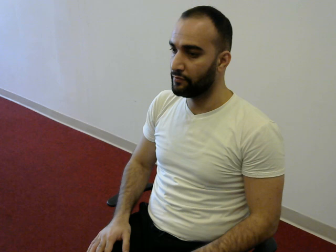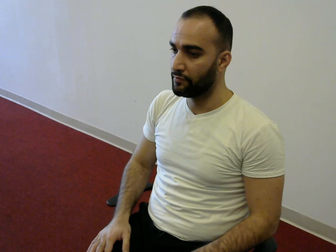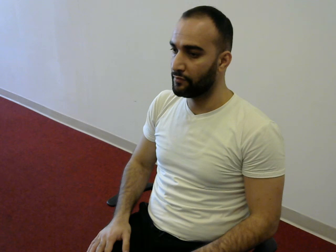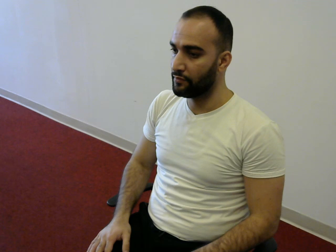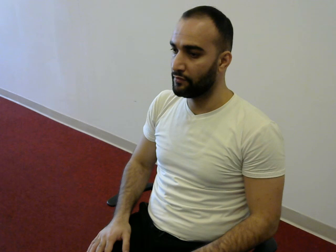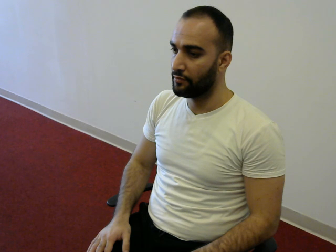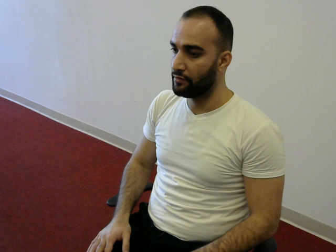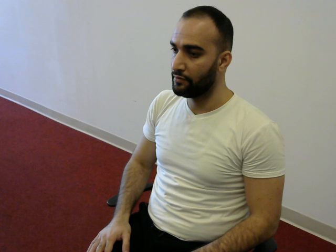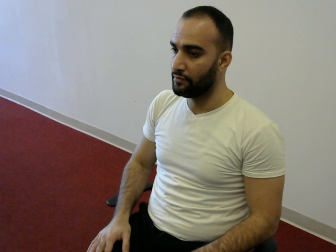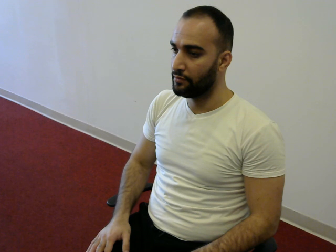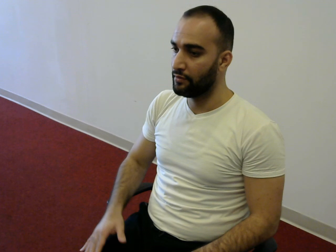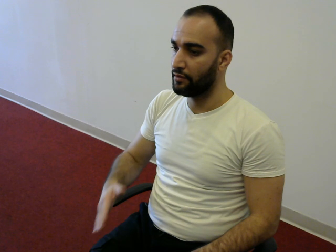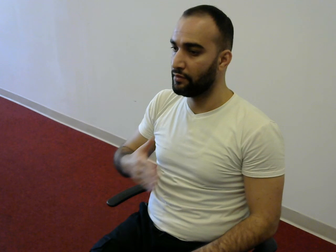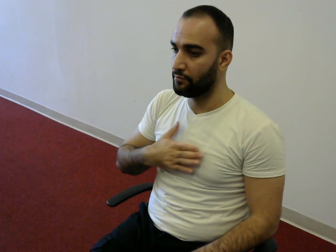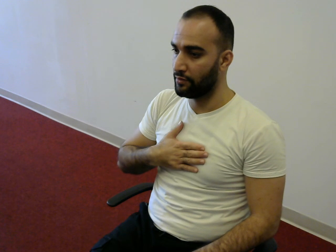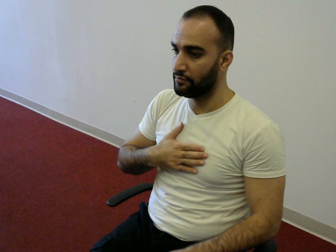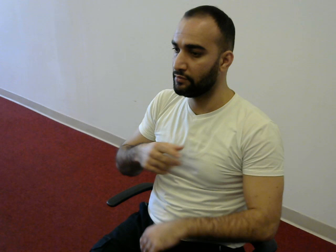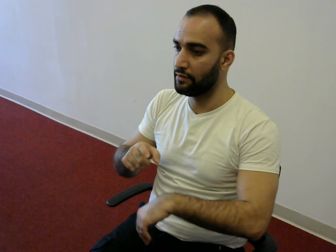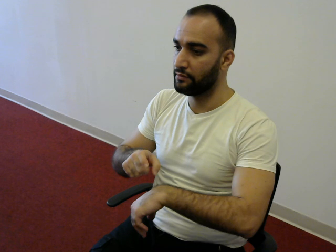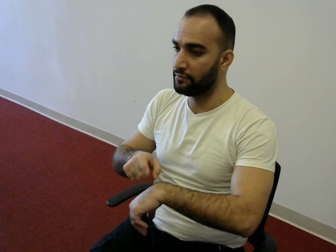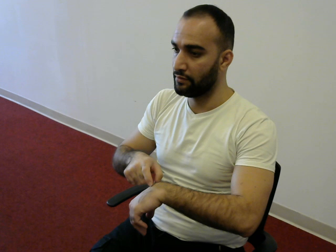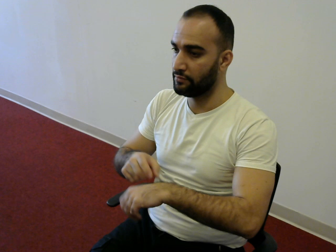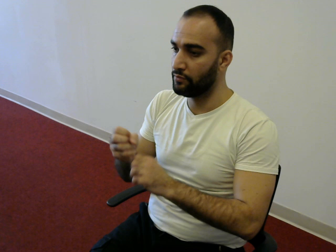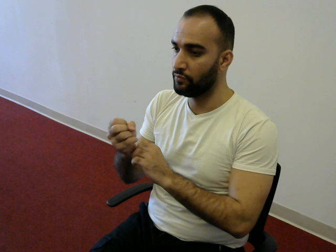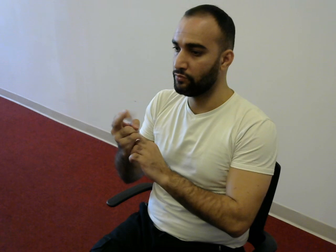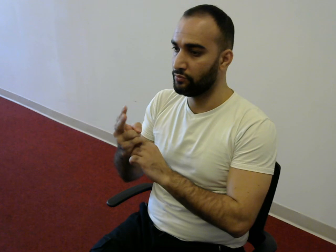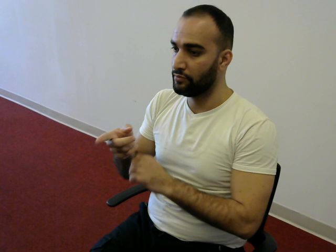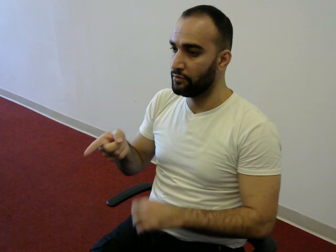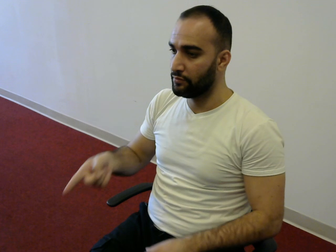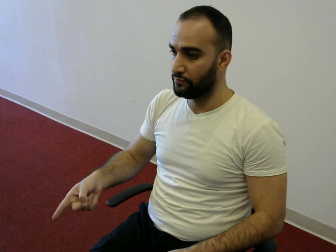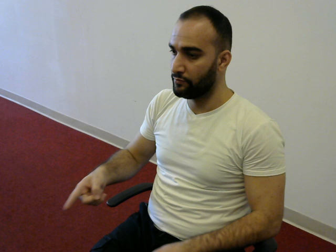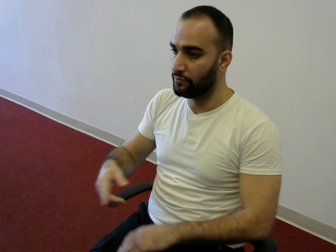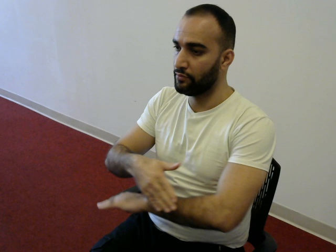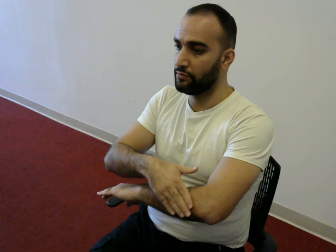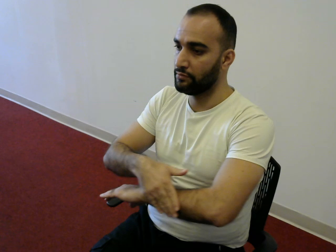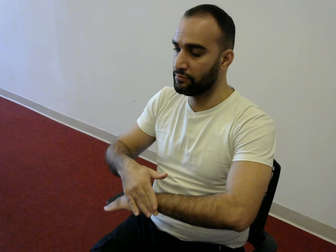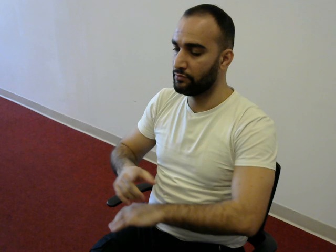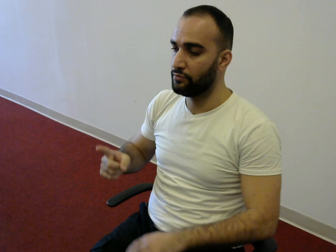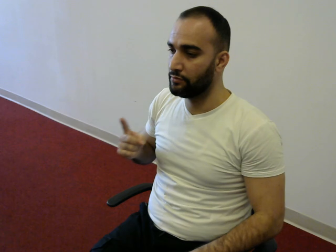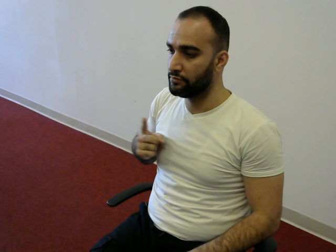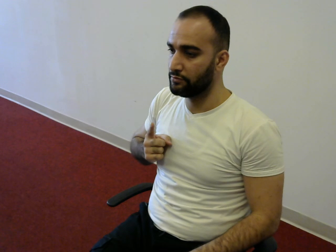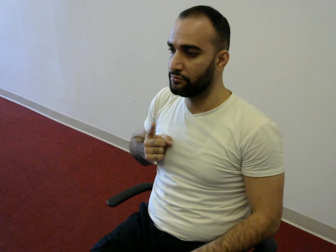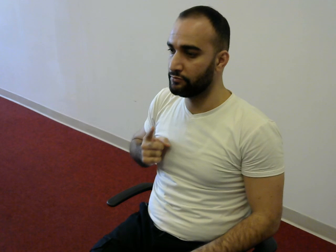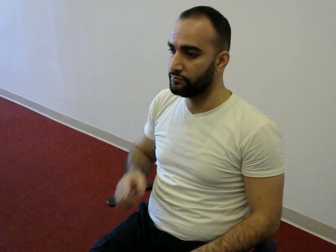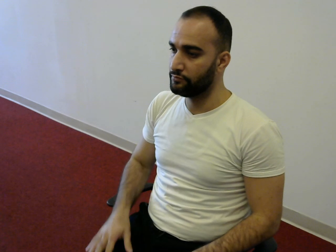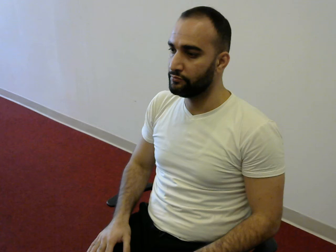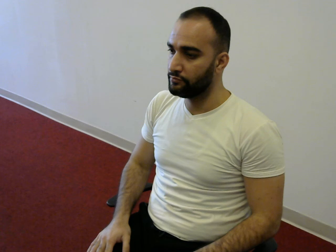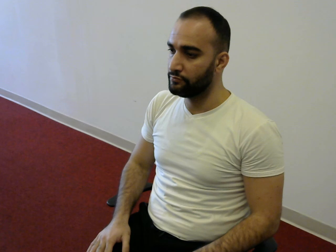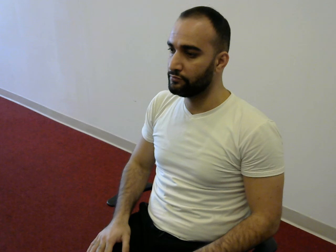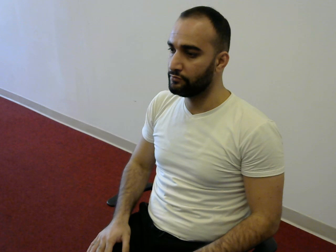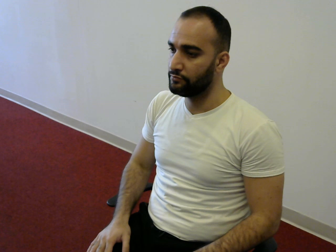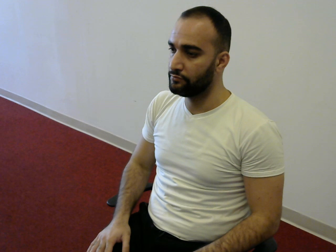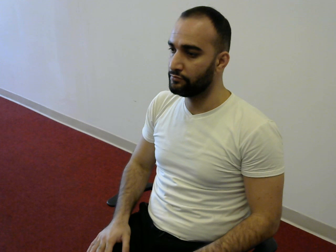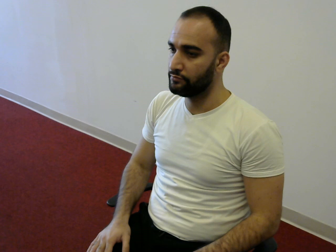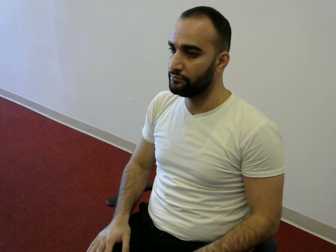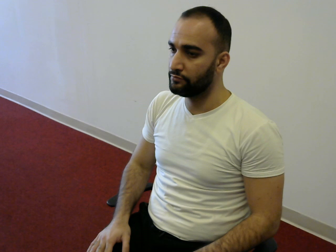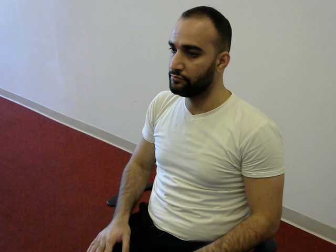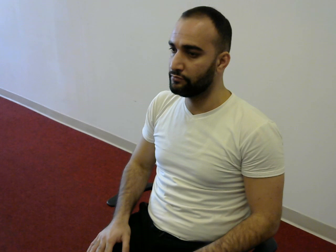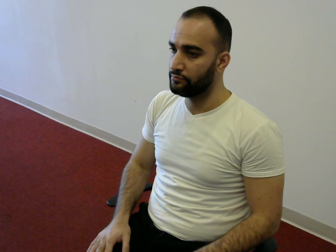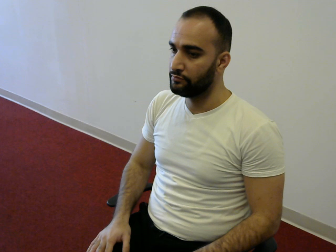Mən saat 12-də bu ünvanda olmalıyam